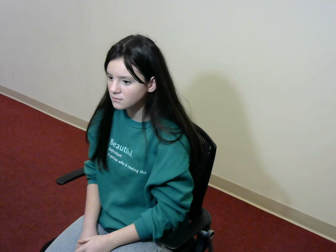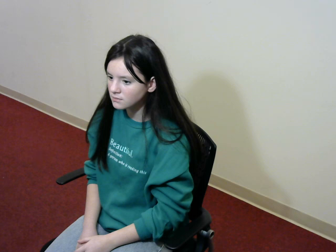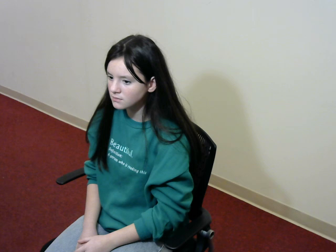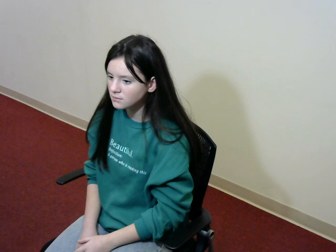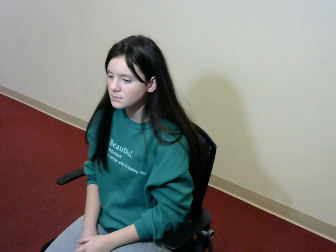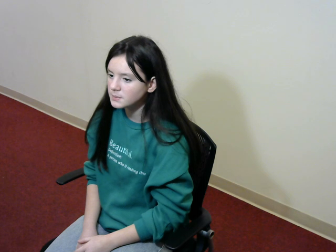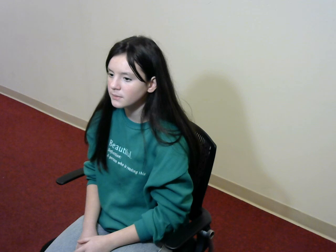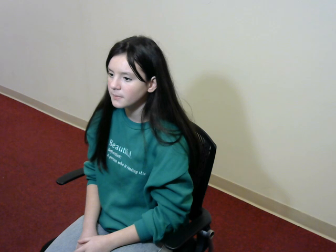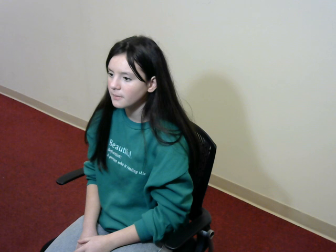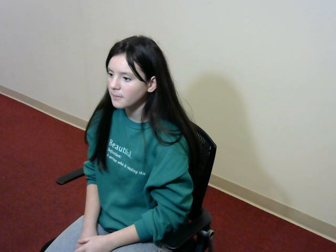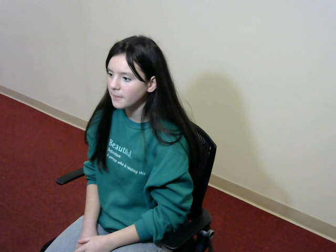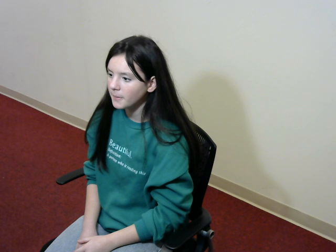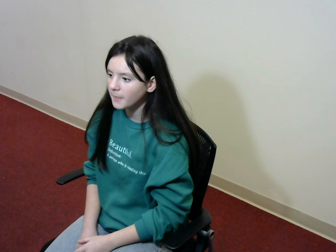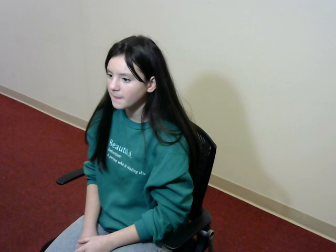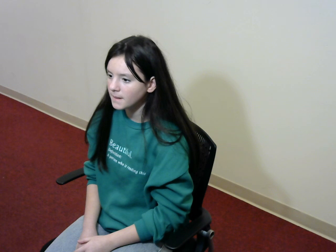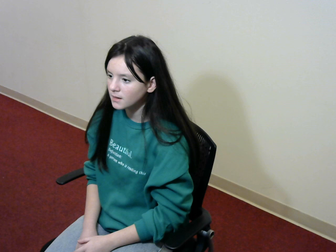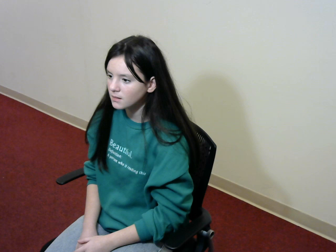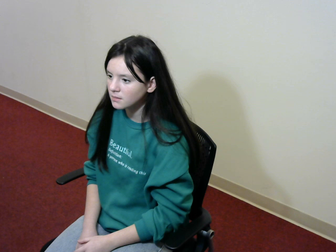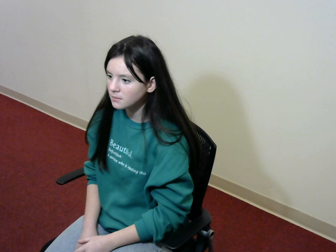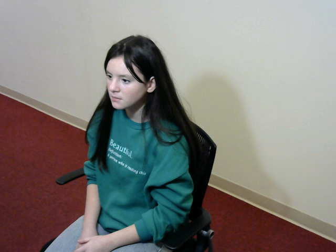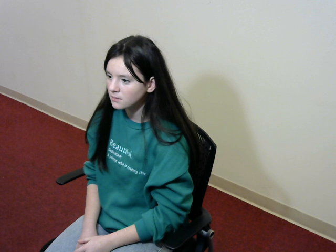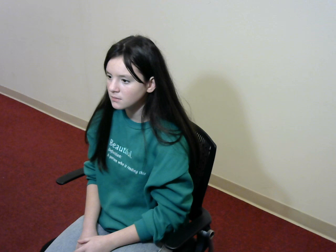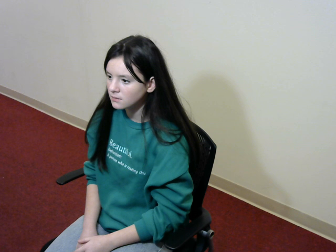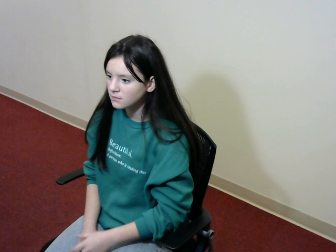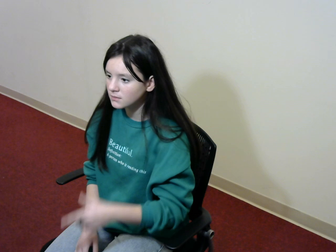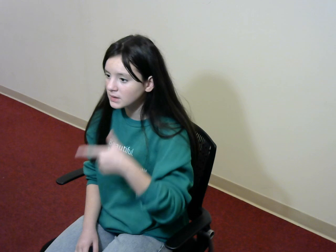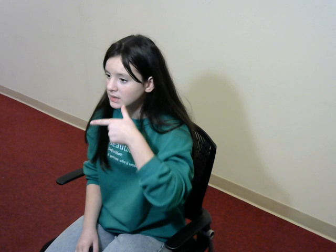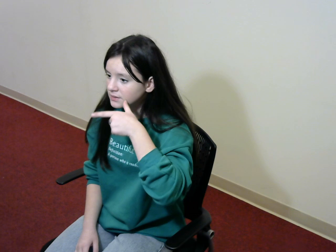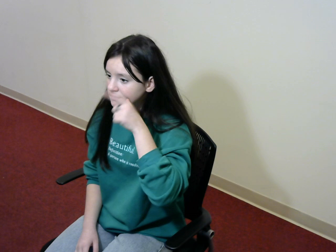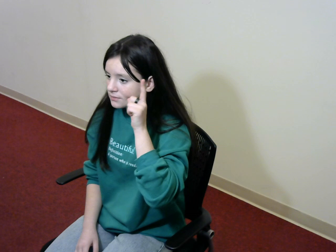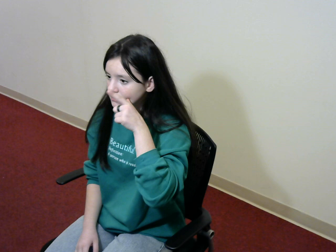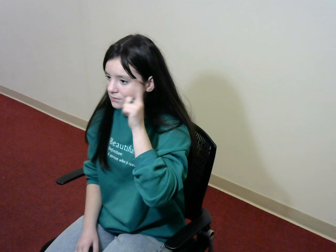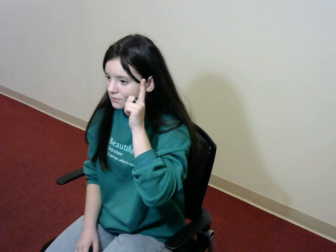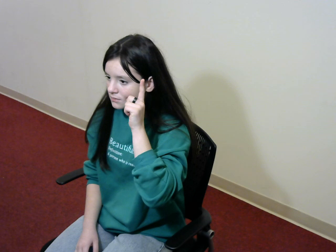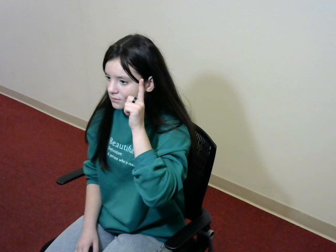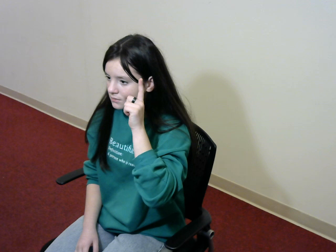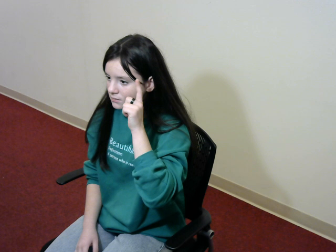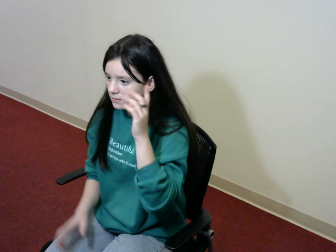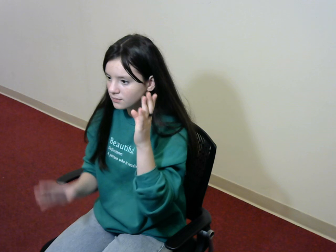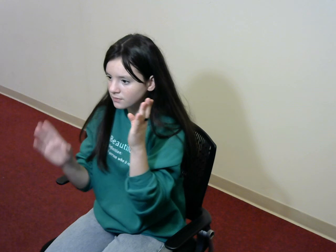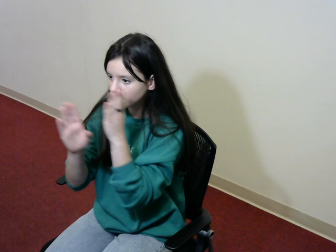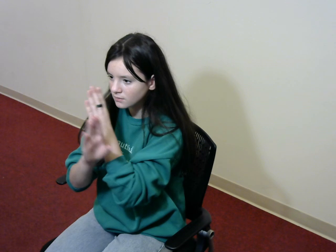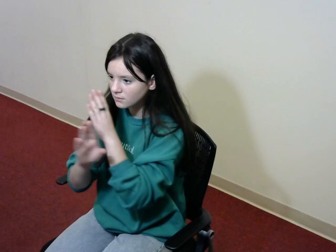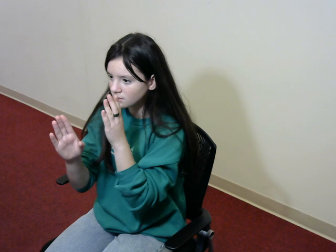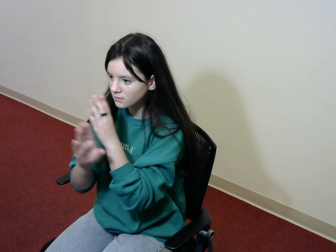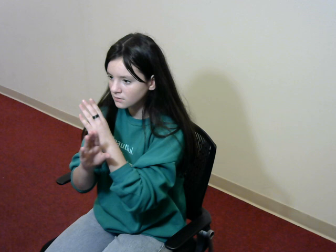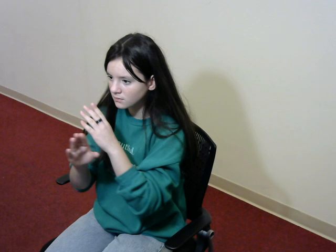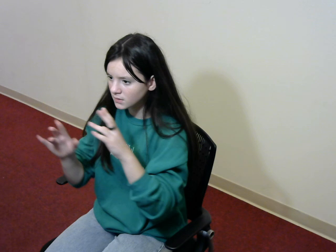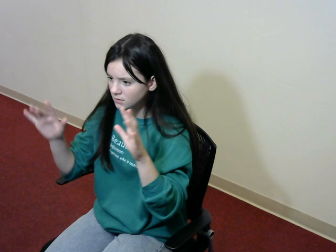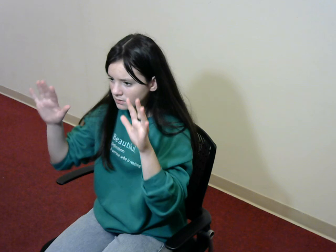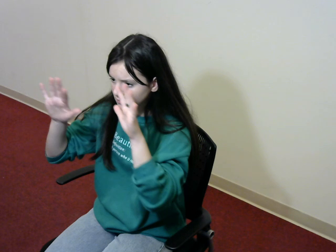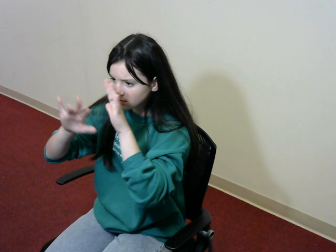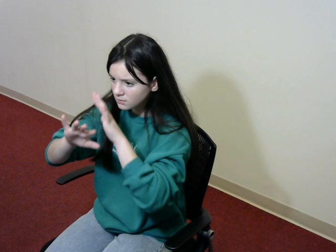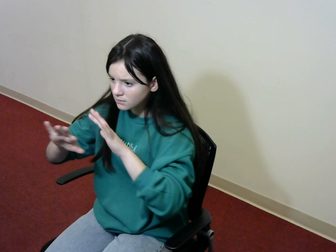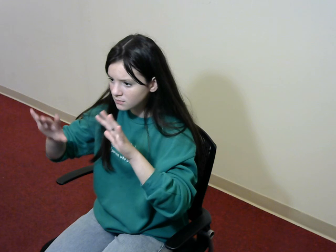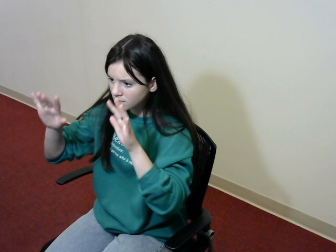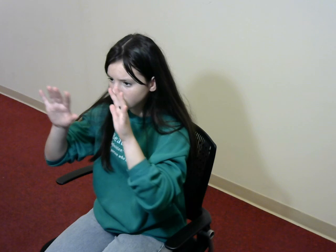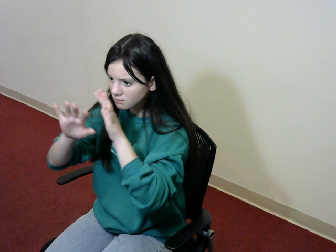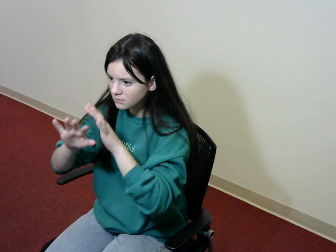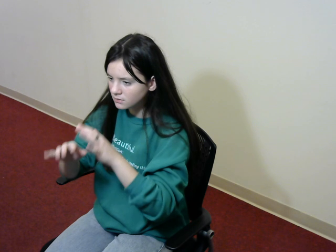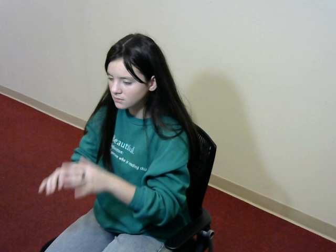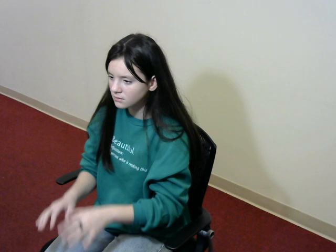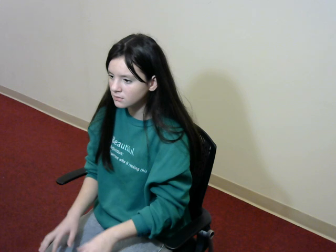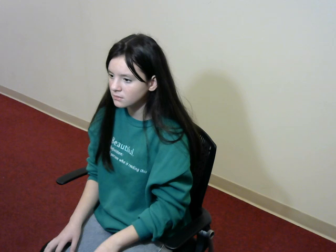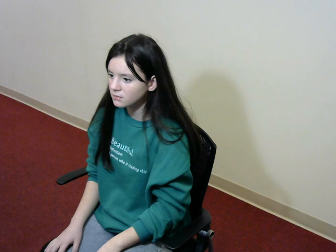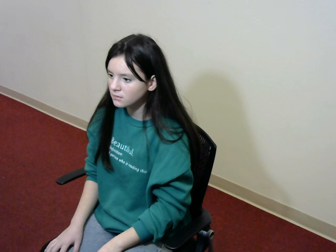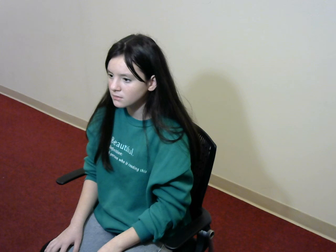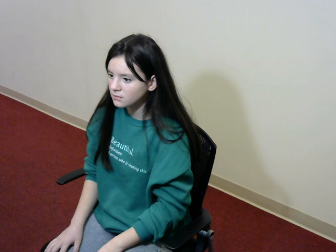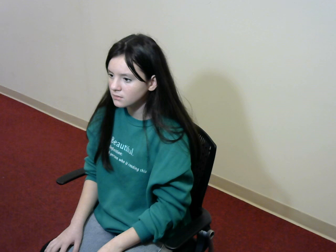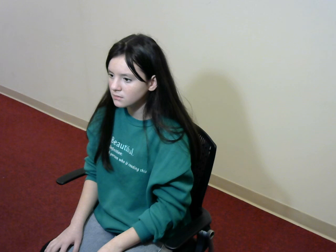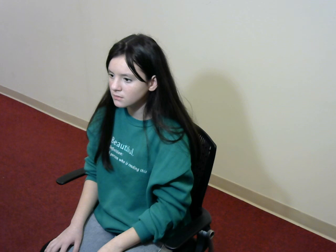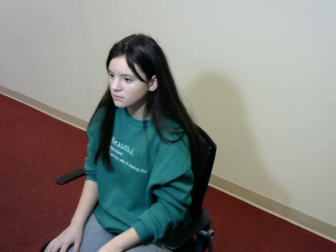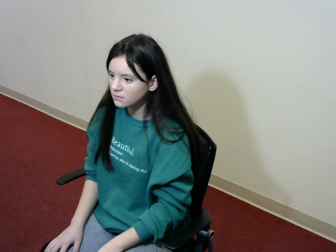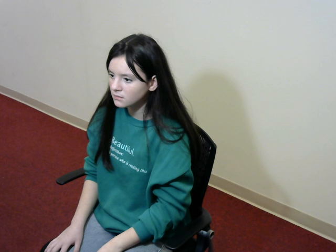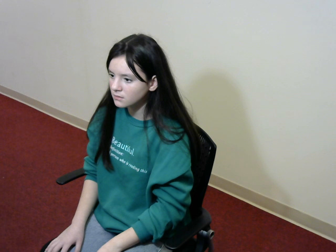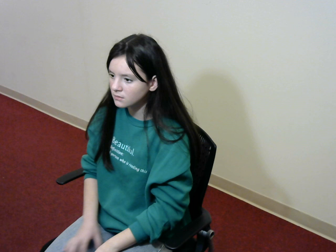Srağagün hava dumanlı idi